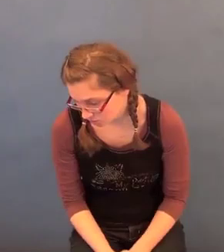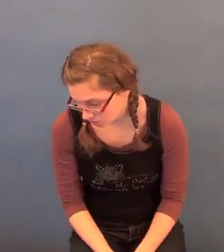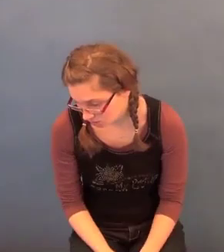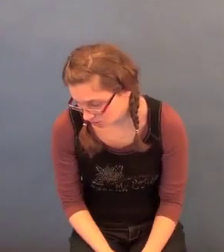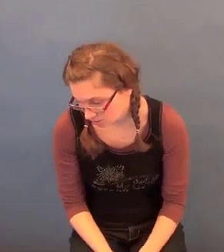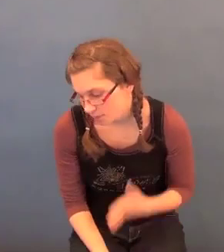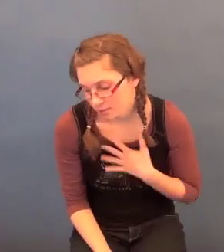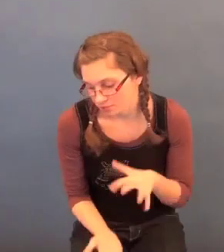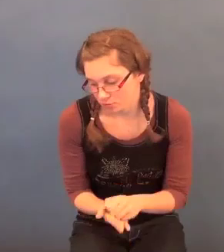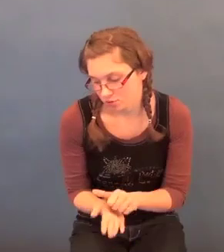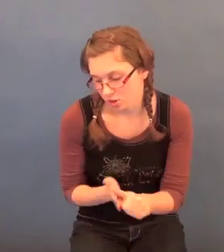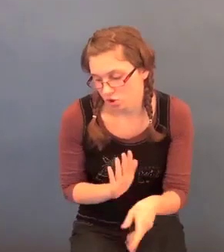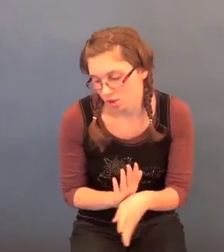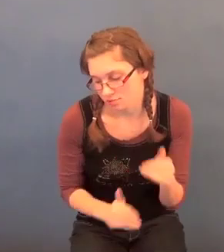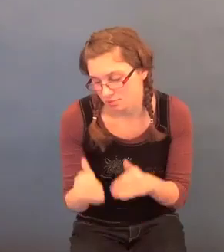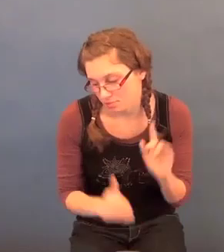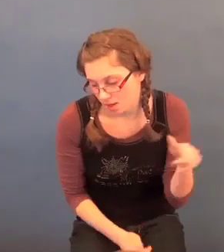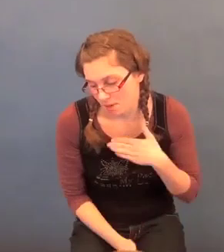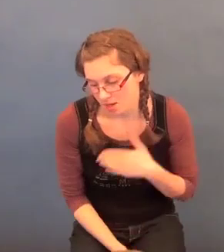Będę zajęta, jestem w górach od jedenastej do dziewiętnastej.